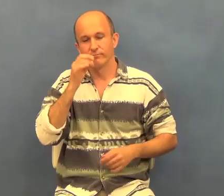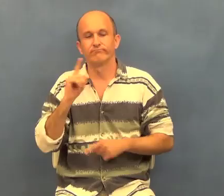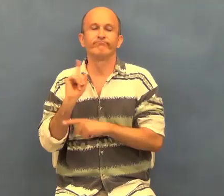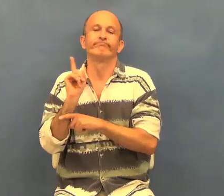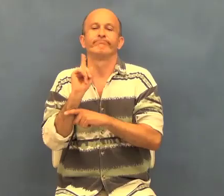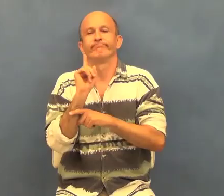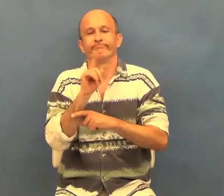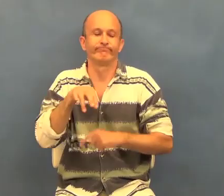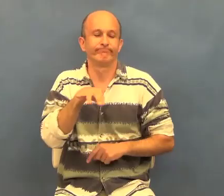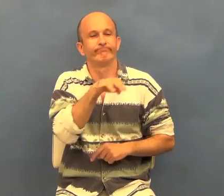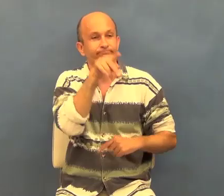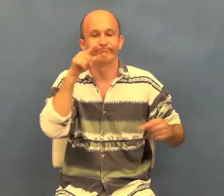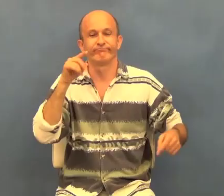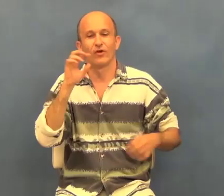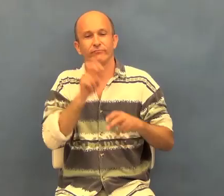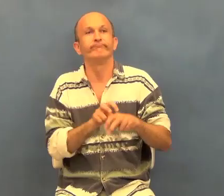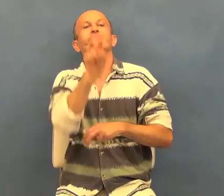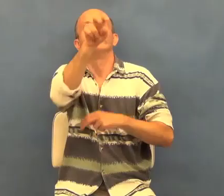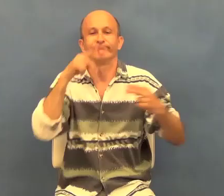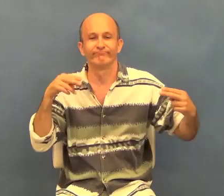Kot podchodzi i podskakuje do akwarium.